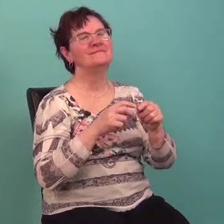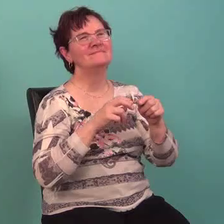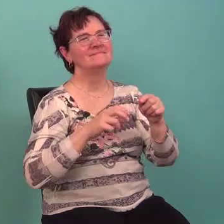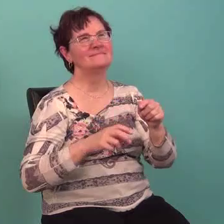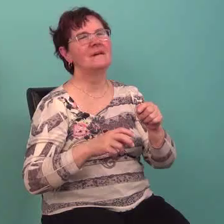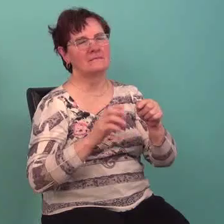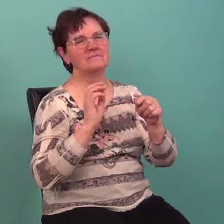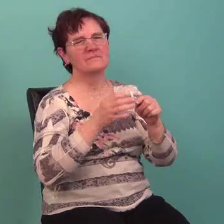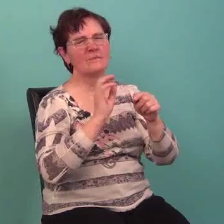Zszedł na dół... dobrze.